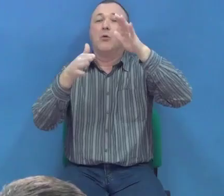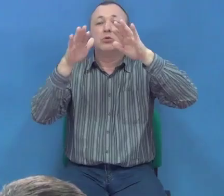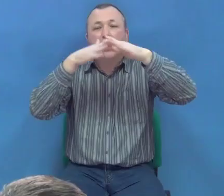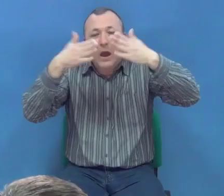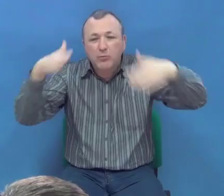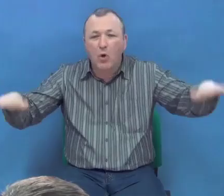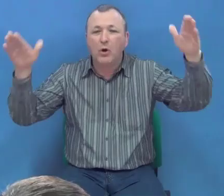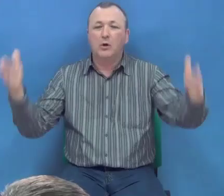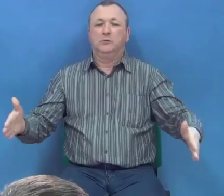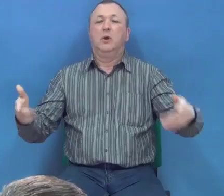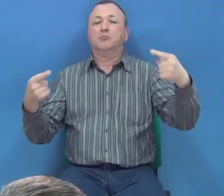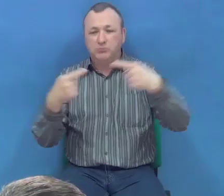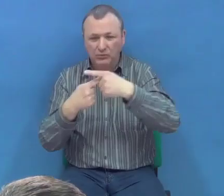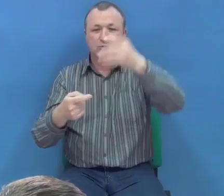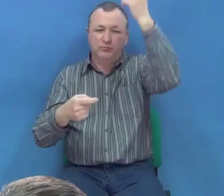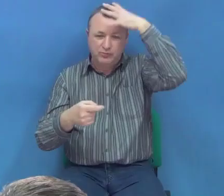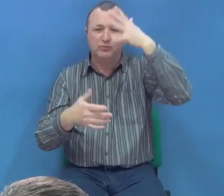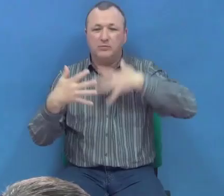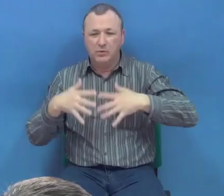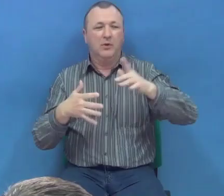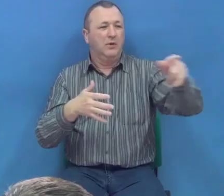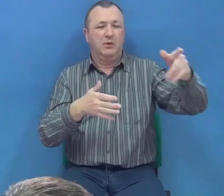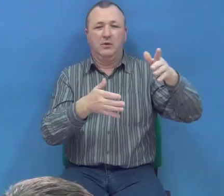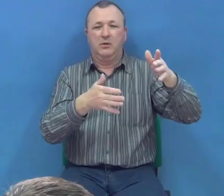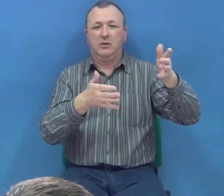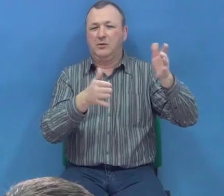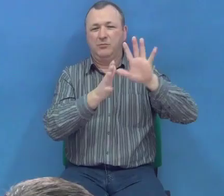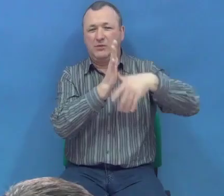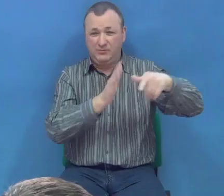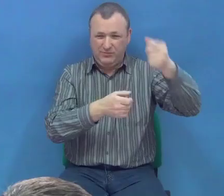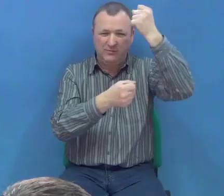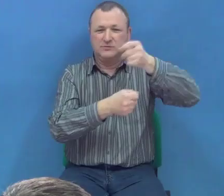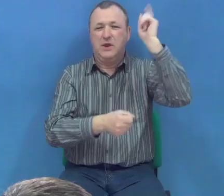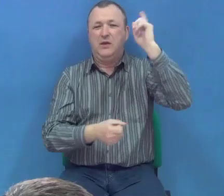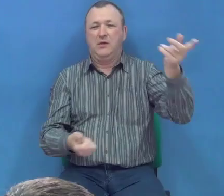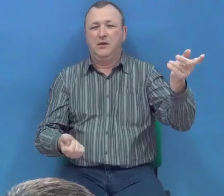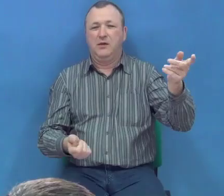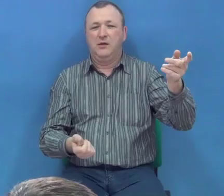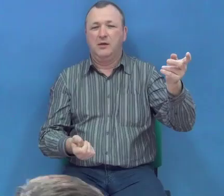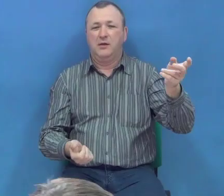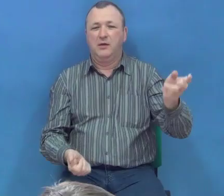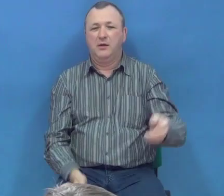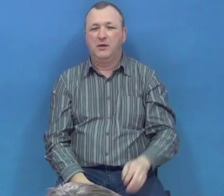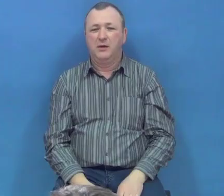Na polu namiotowym taki prysznic jest na miejscu, ale nie w mieście, jest zakaz.